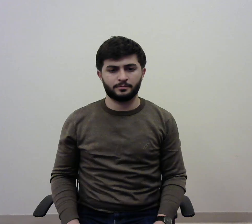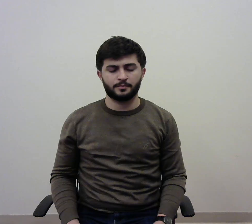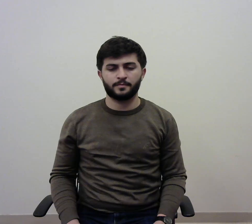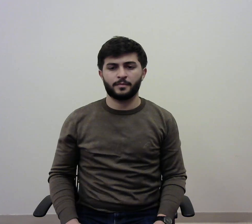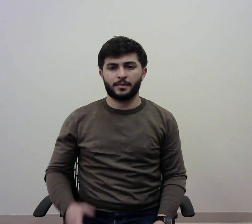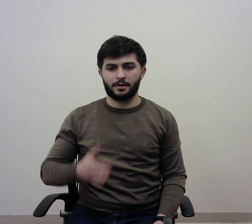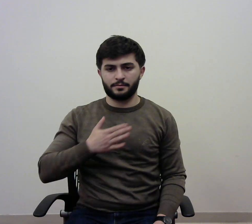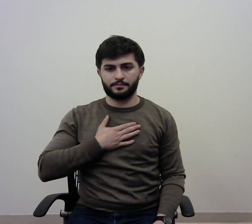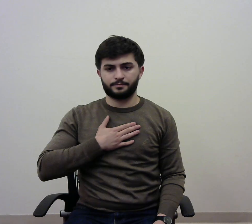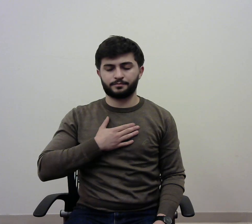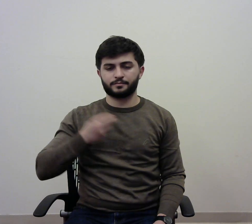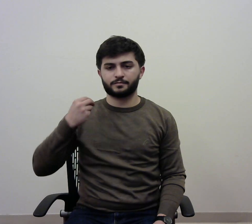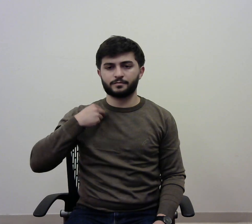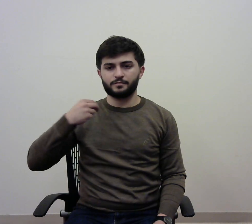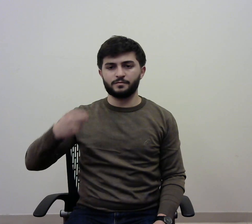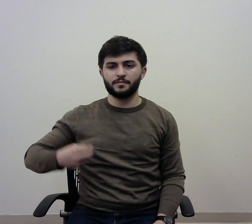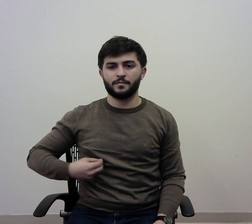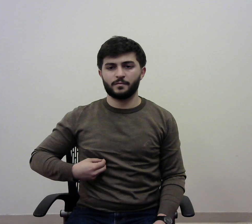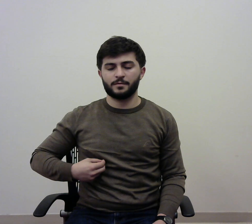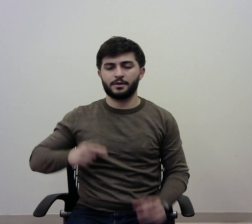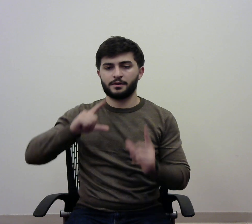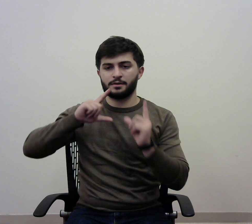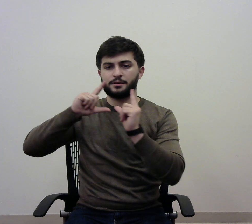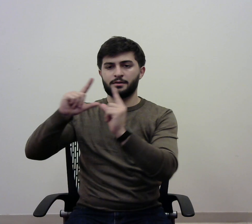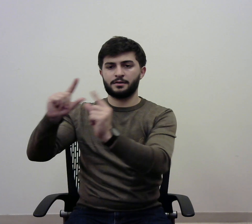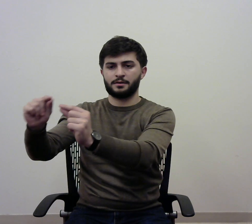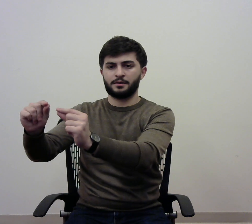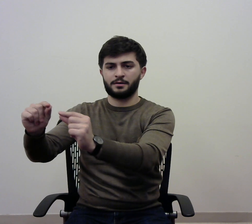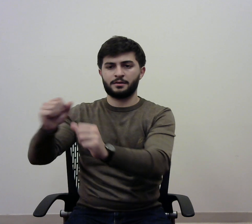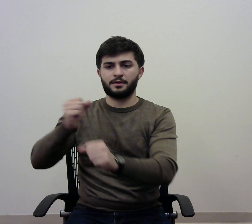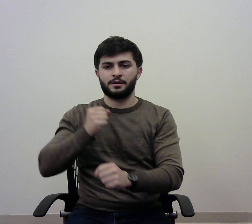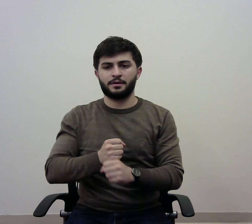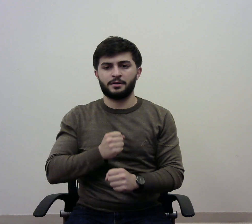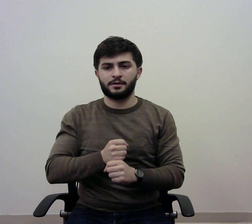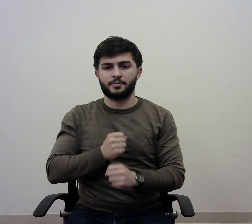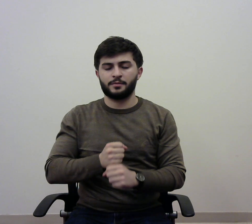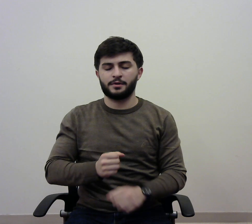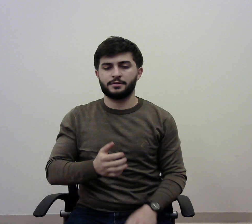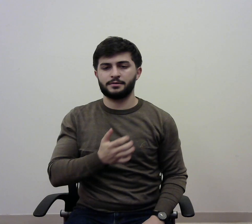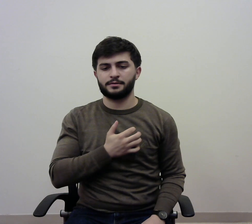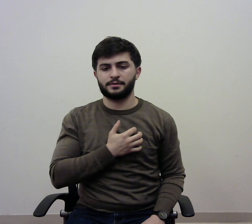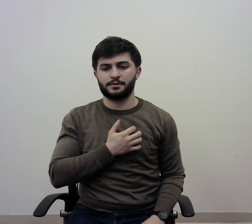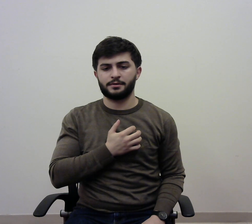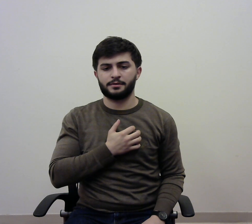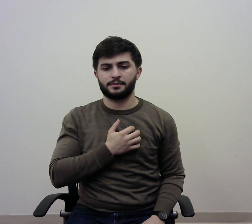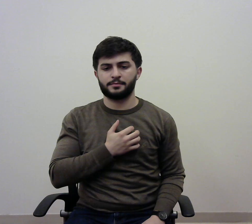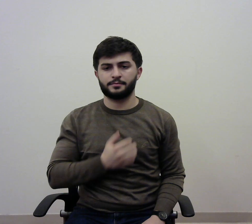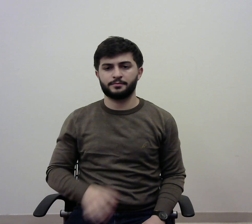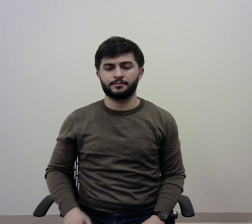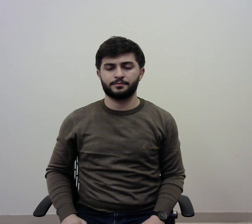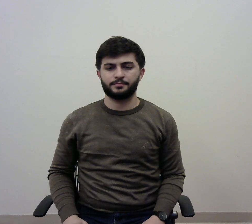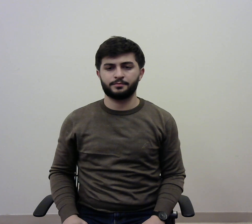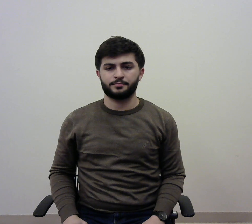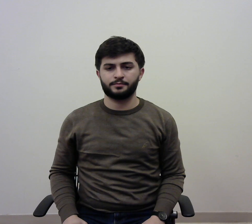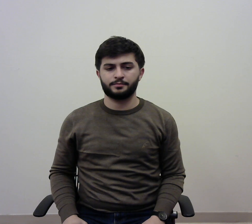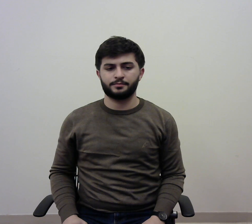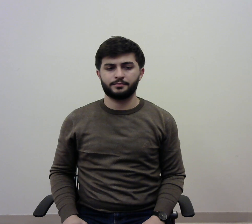Mən Fransaya səyahet etmək istəyirəm